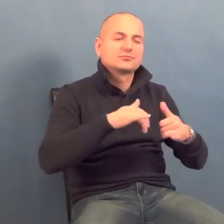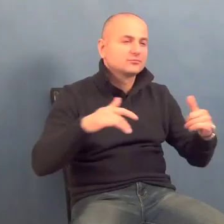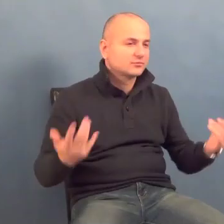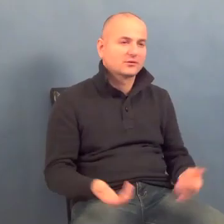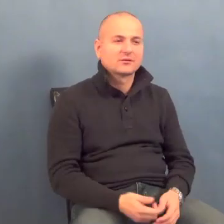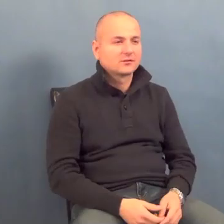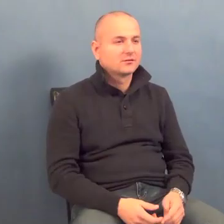Różnie.